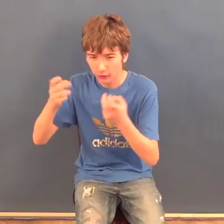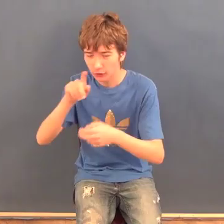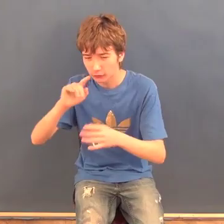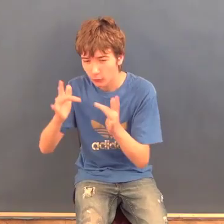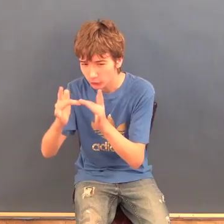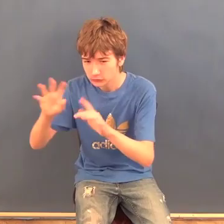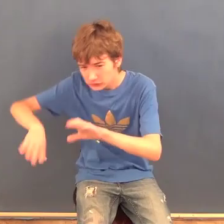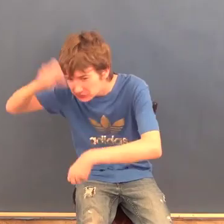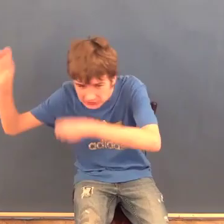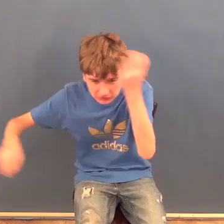Chłopiec rozkopuje łóżko.